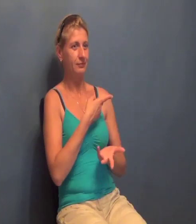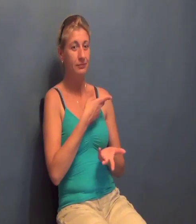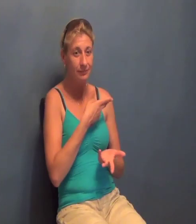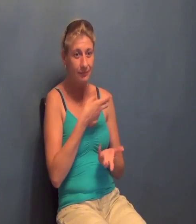Mężczyzna jest w szoku.